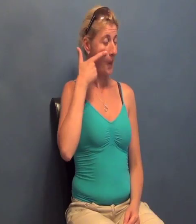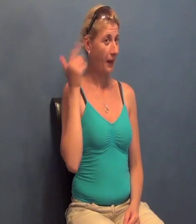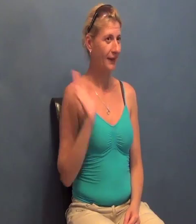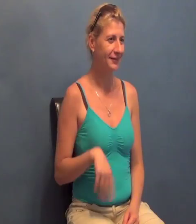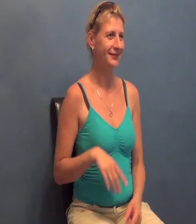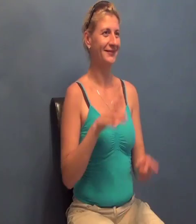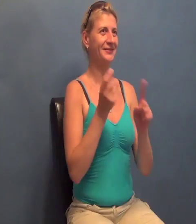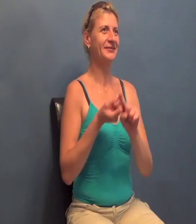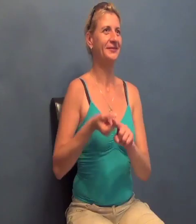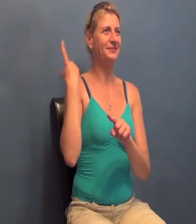Po raz drugi rzuca kit za siebie.